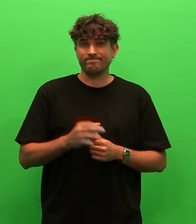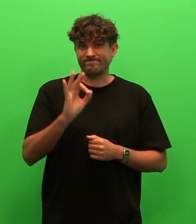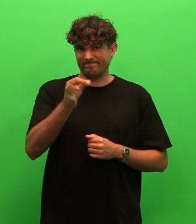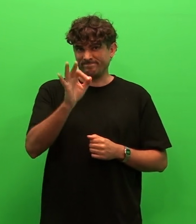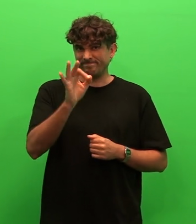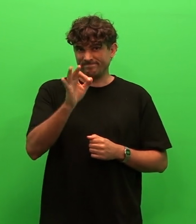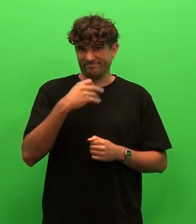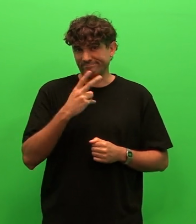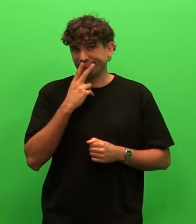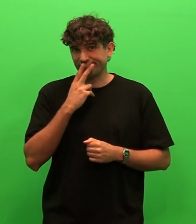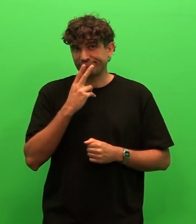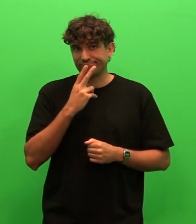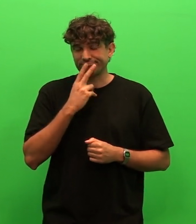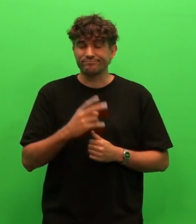Sí, sí, sí que fumo.